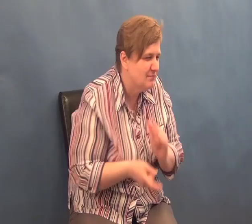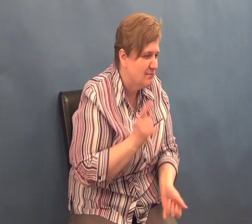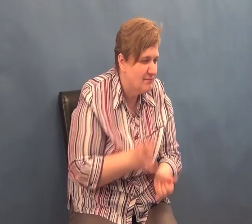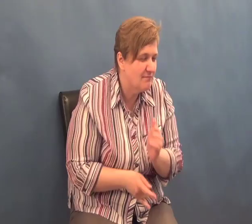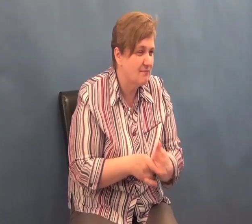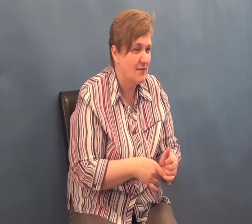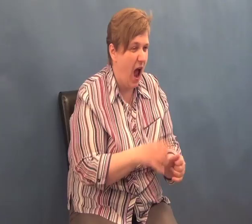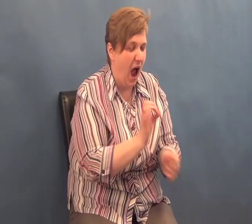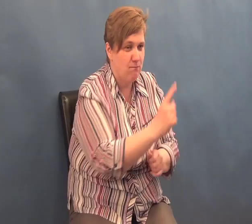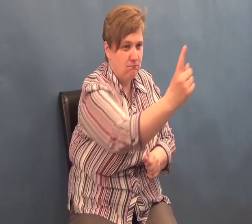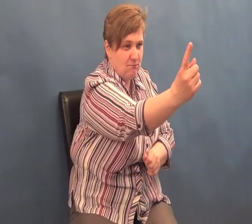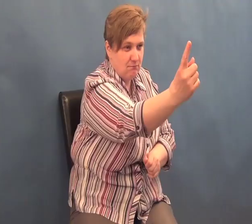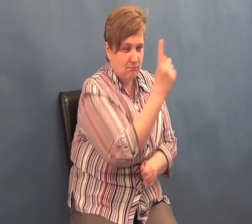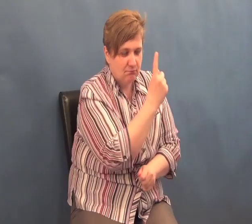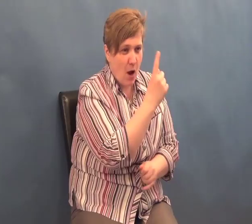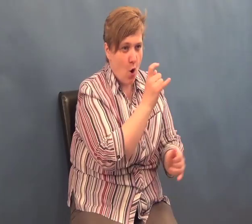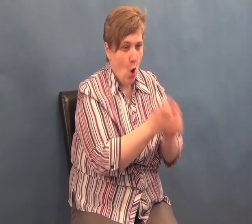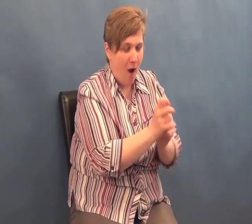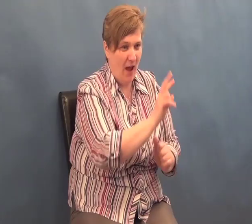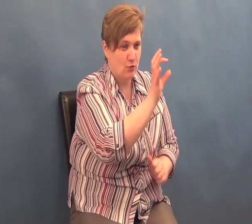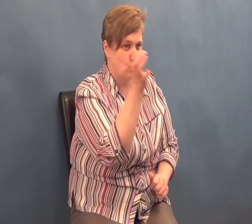Jedzie na rowerze i akurat z naprzeciwka nadjeżdża dziewczyna, też na rowerze.